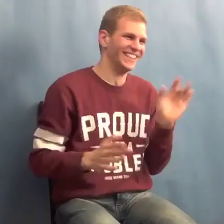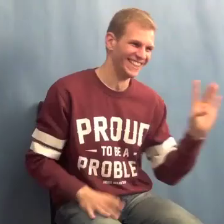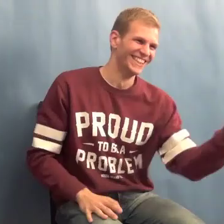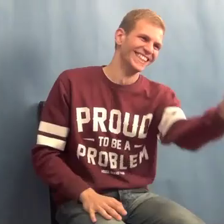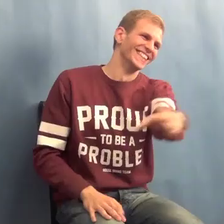Koniec.